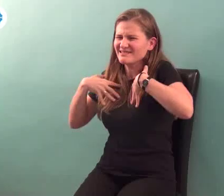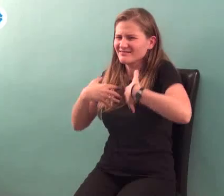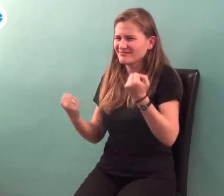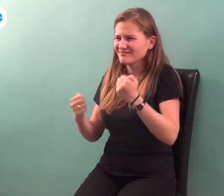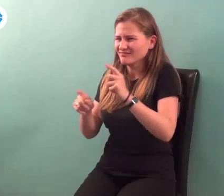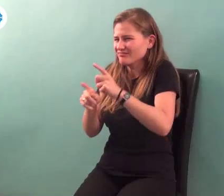Bardzo zmęczony.